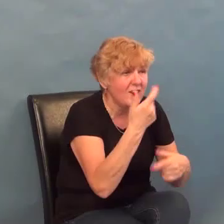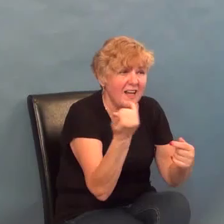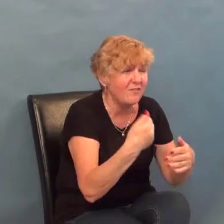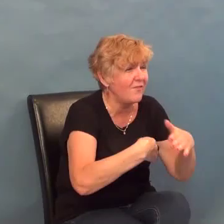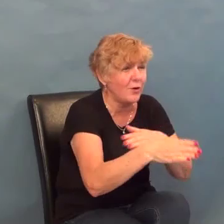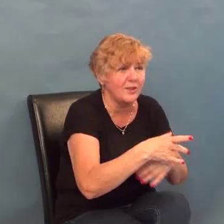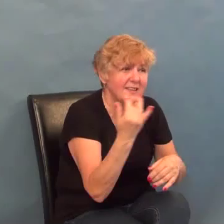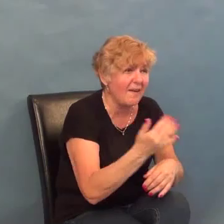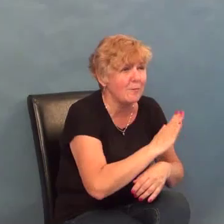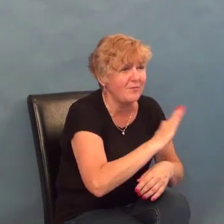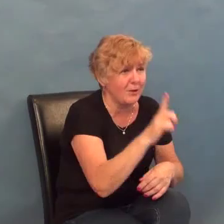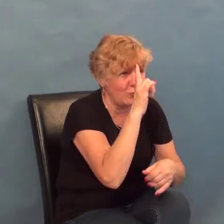Zawsze przeważnie ludzie wychodzą w piątek.